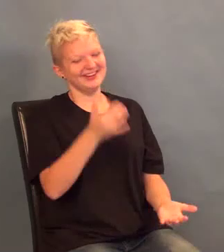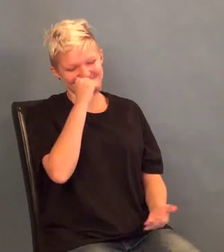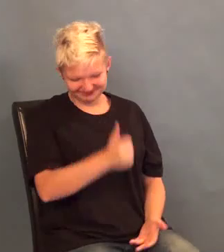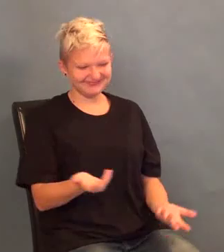Nie mogę.